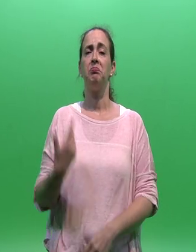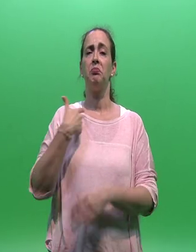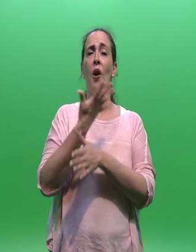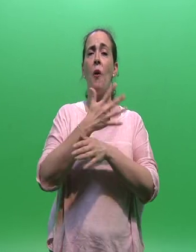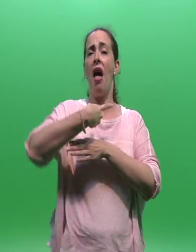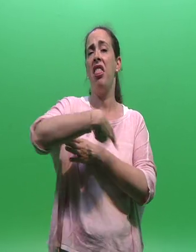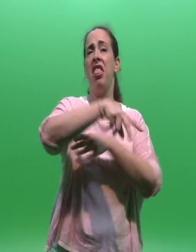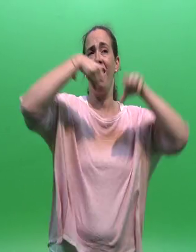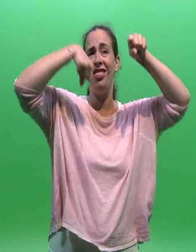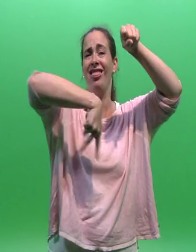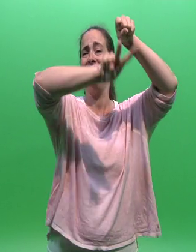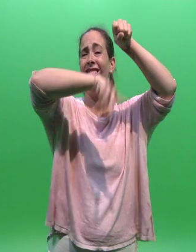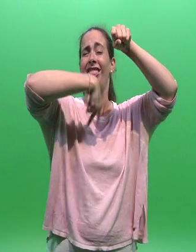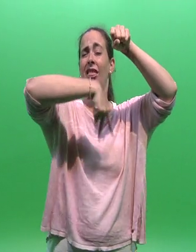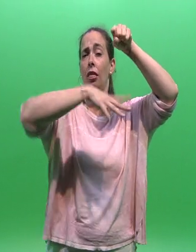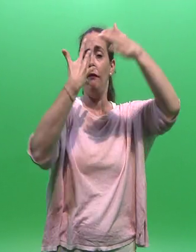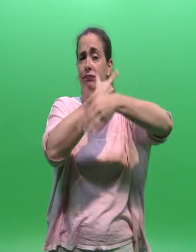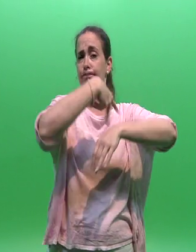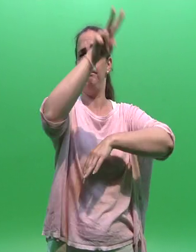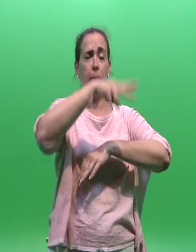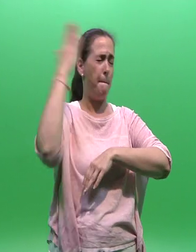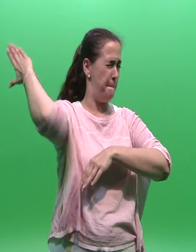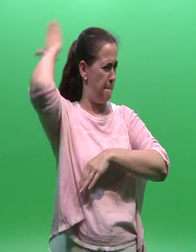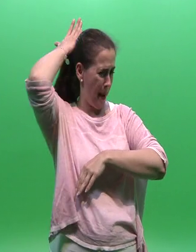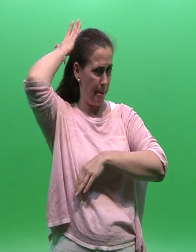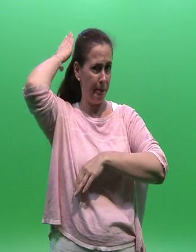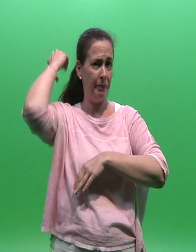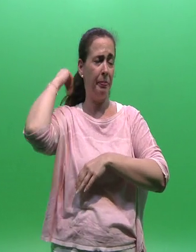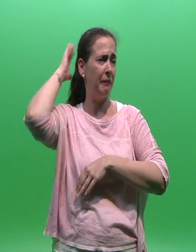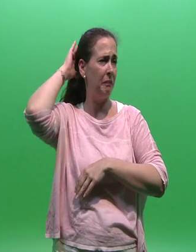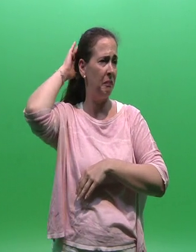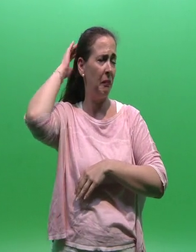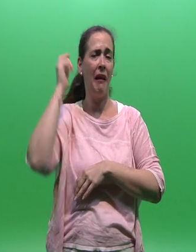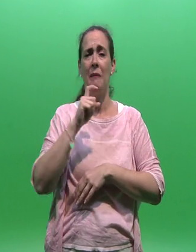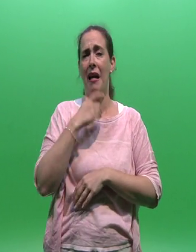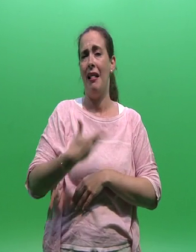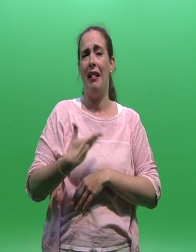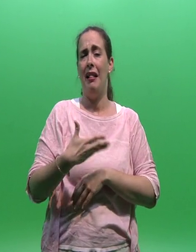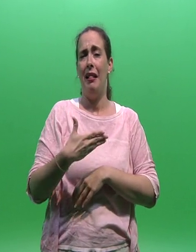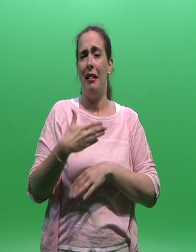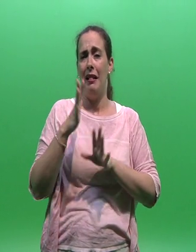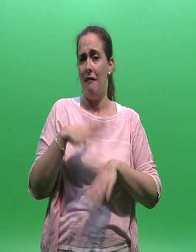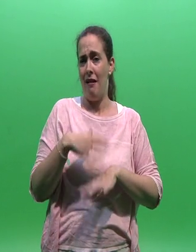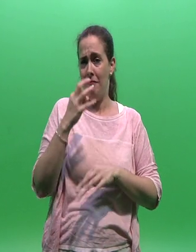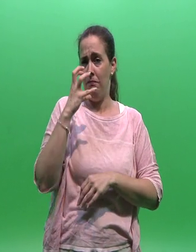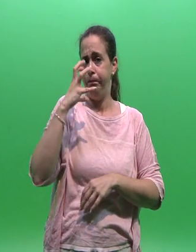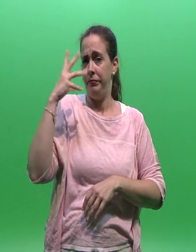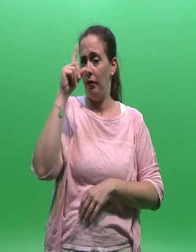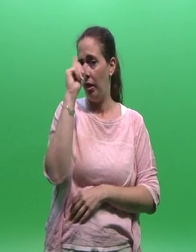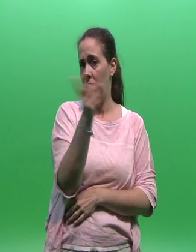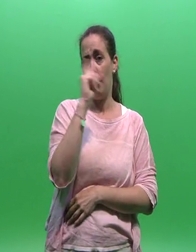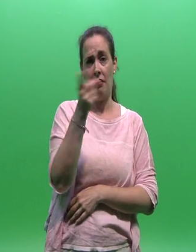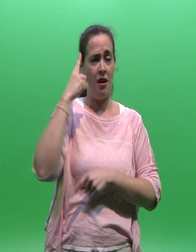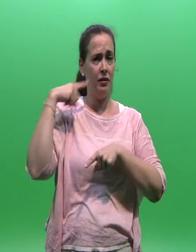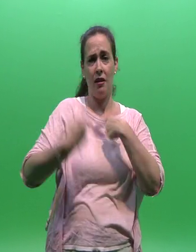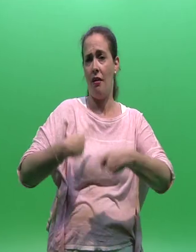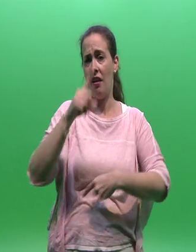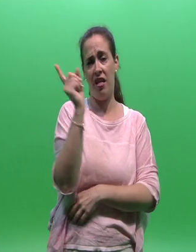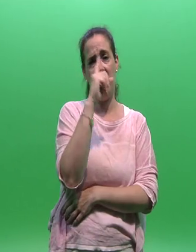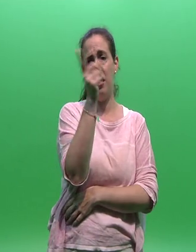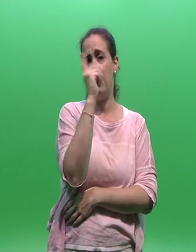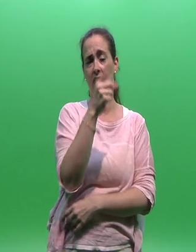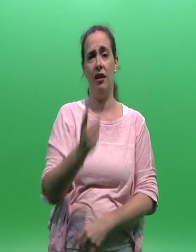Estava jugant a gronxar-me, però vaig caure i em vaig donar un cop al cap. No em feia gaire mal, però se'm va inflar i cada dia estic marejada.